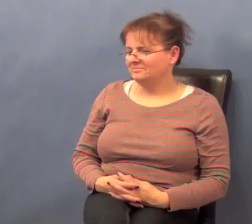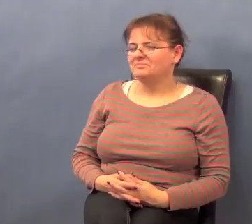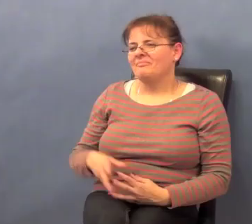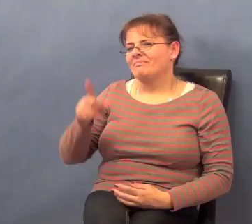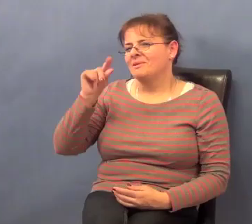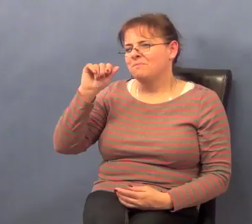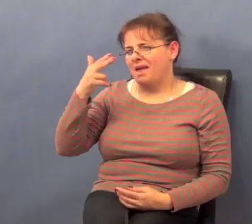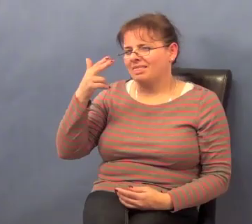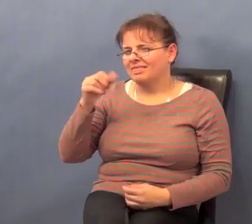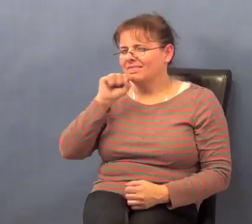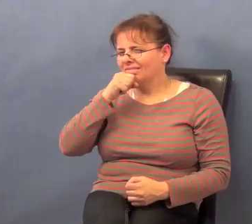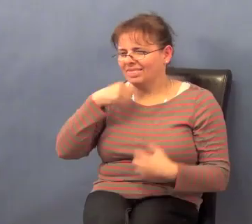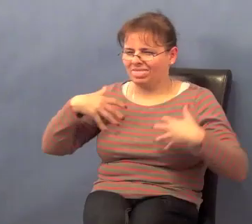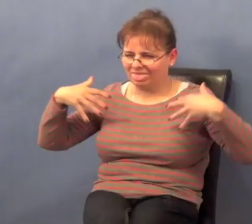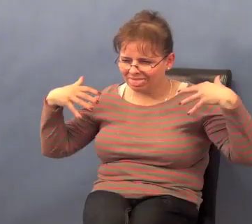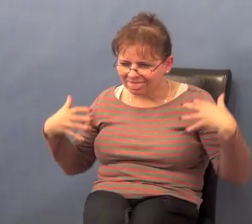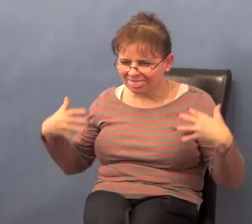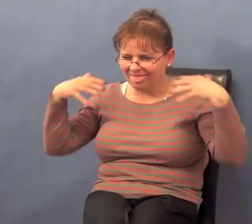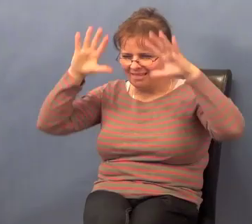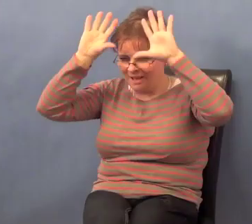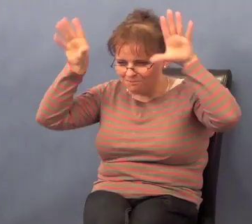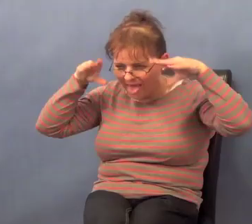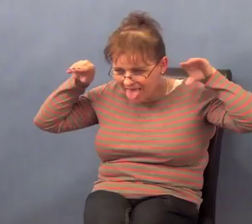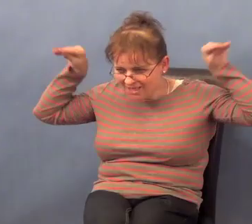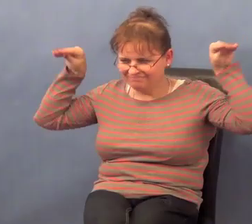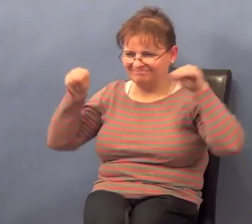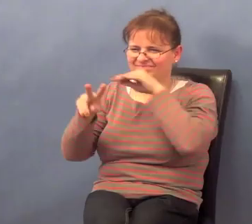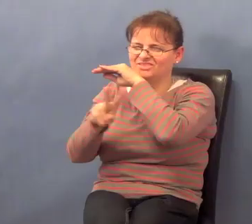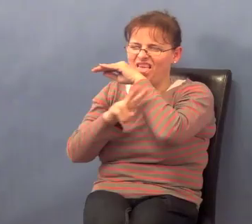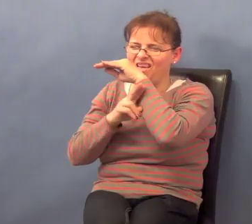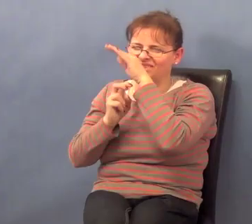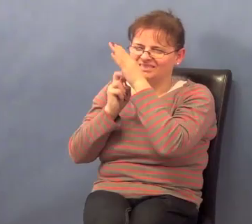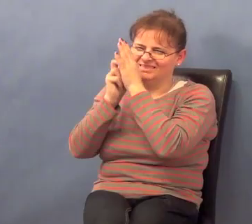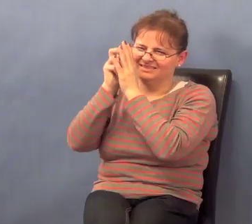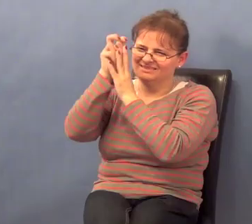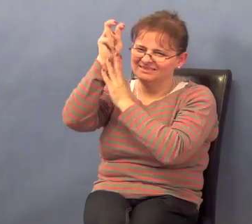Stary, gruby pan w kapeluszu wchodzi na drzewo.